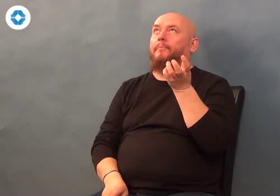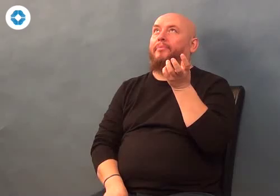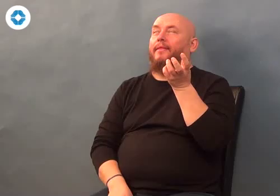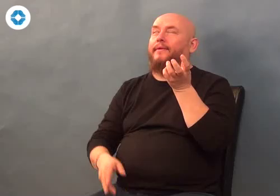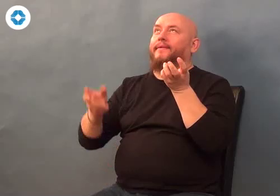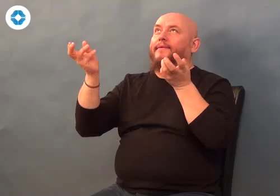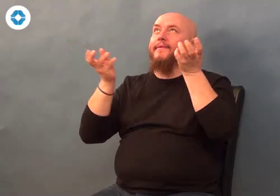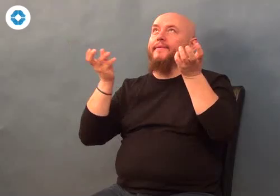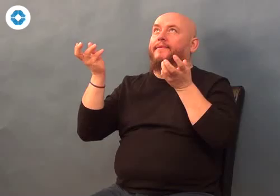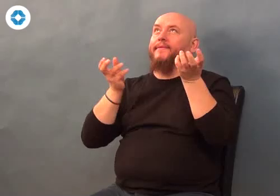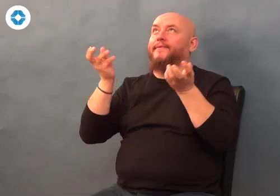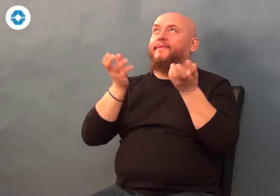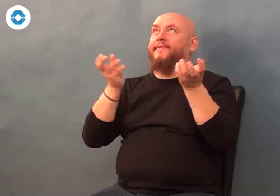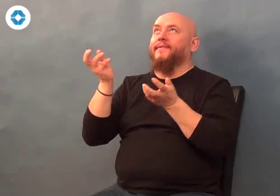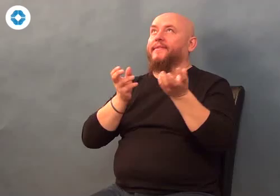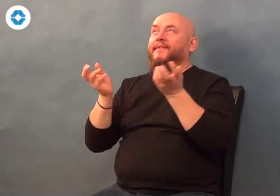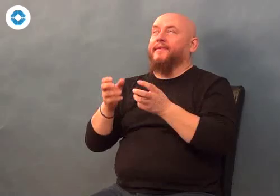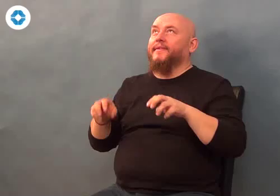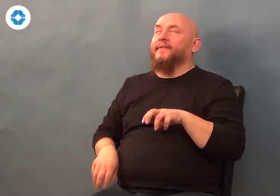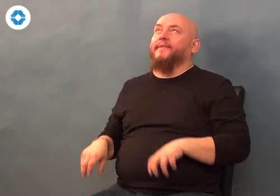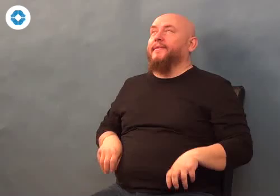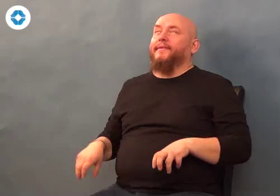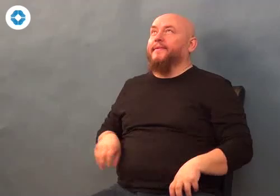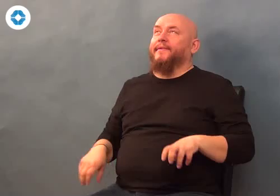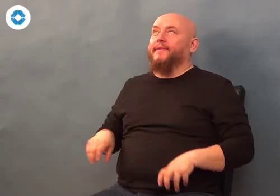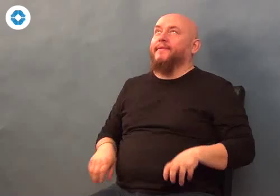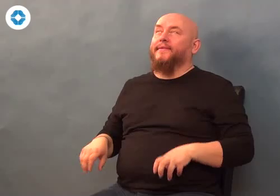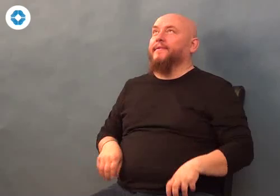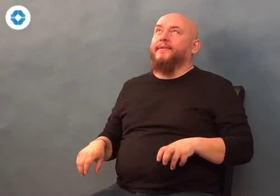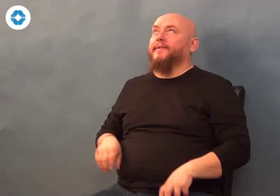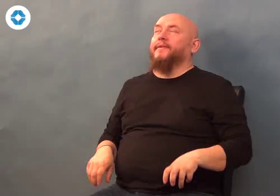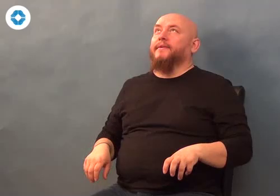Mężczyzna zrywa dalej i wkłada gruszki do fartucha.